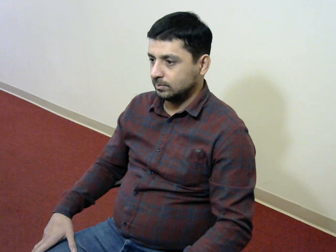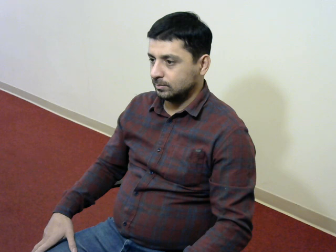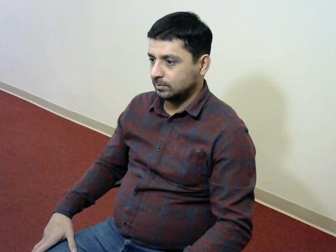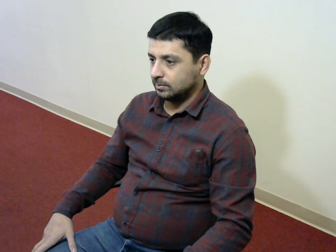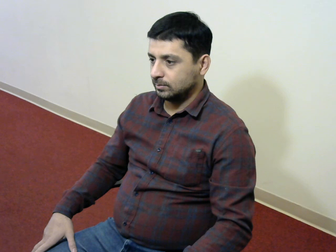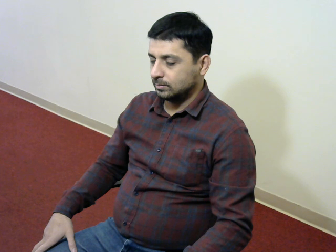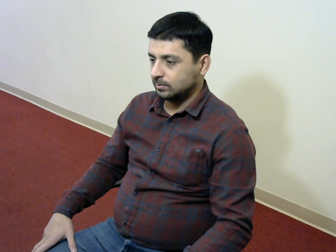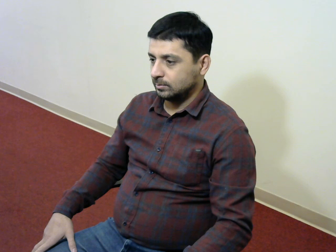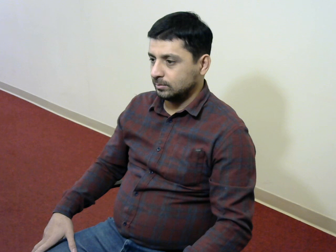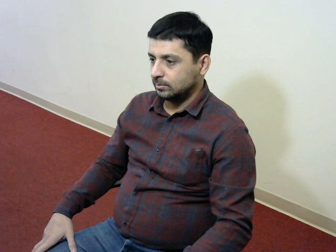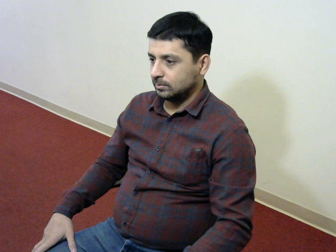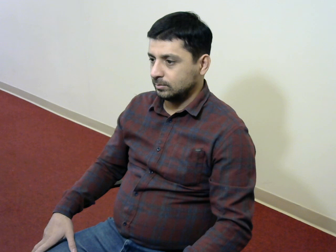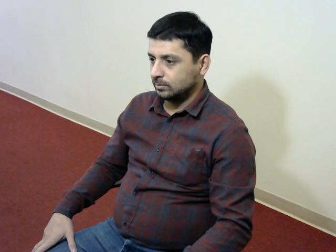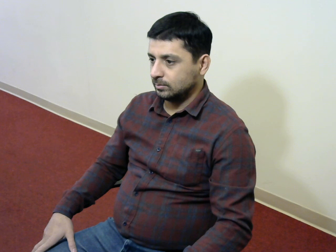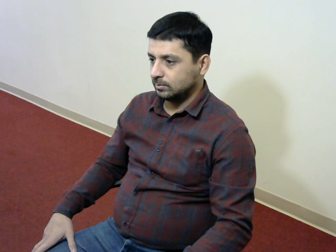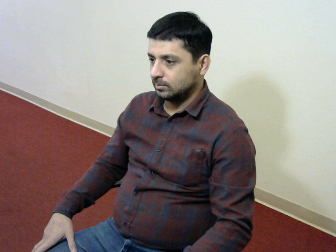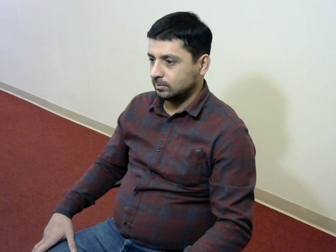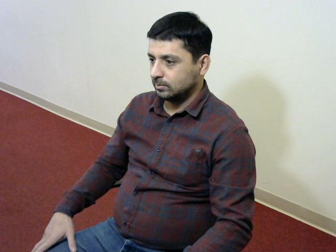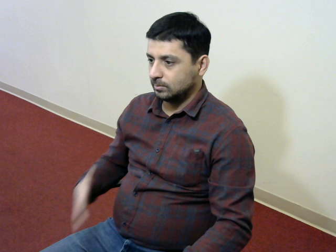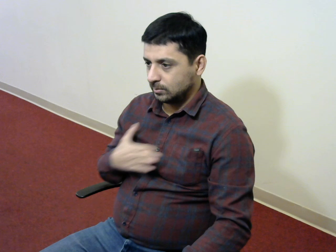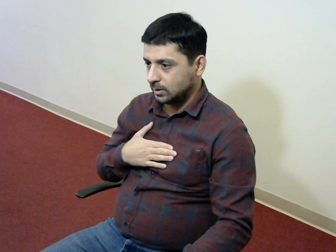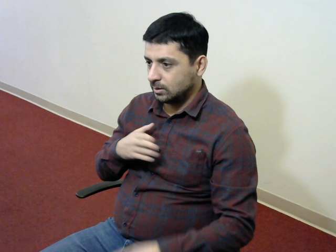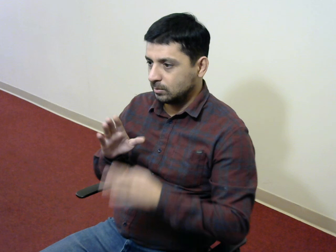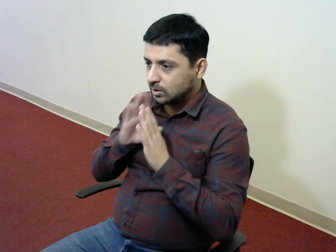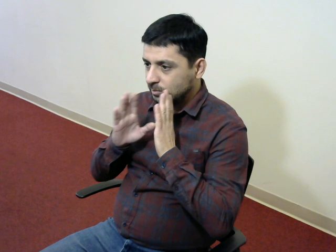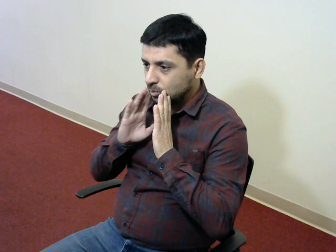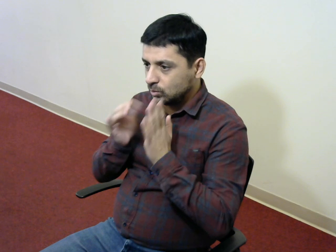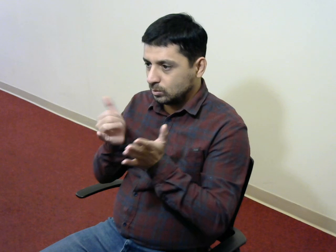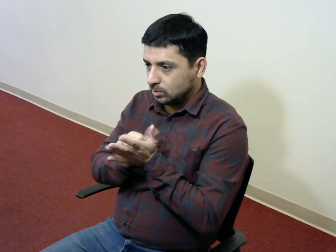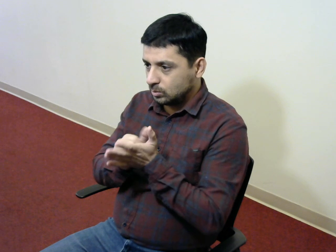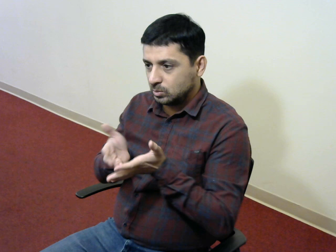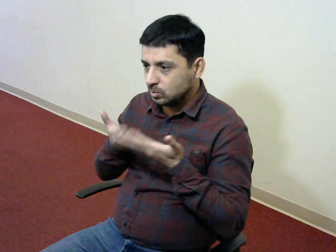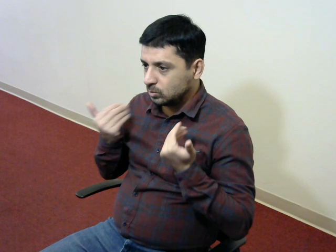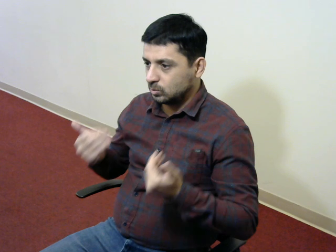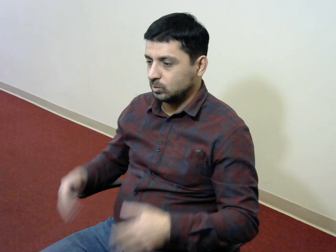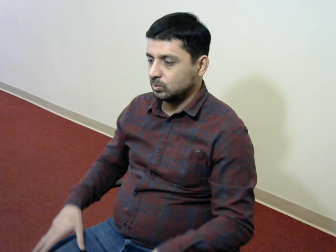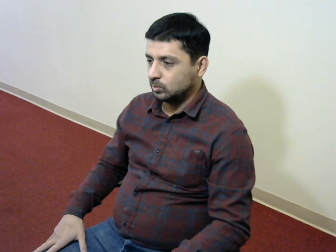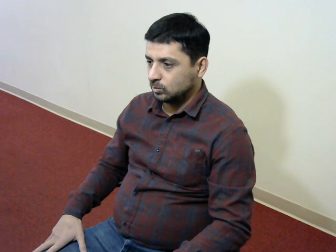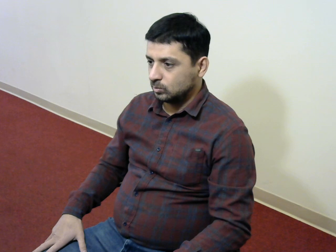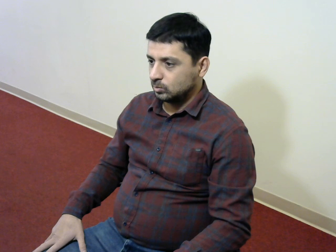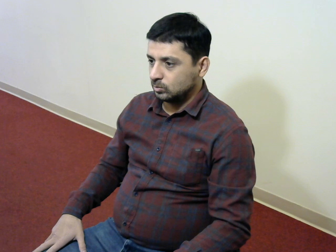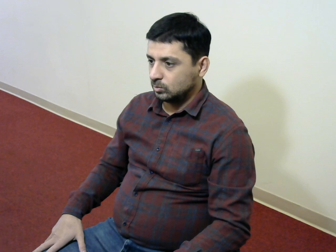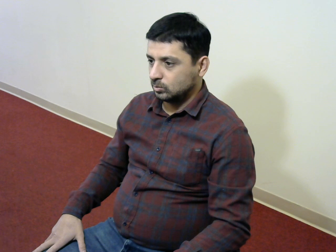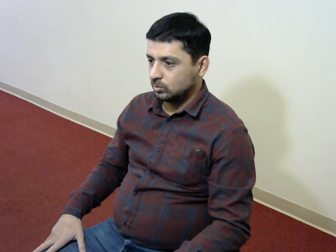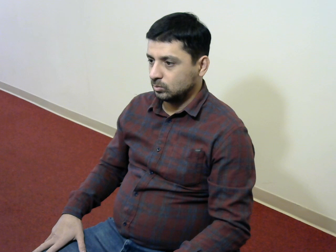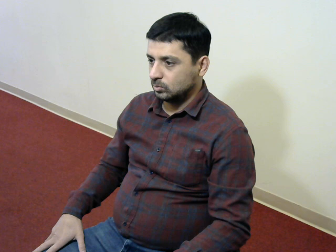Mənim Facebook hesabım yoxdur